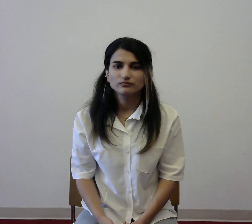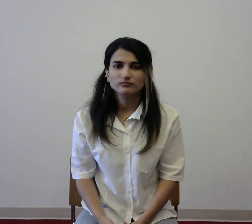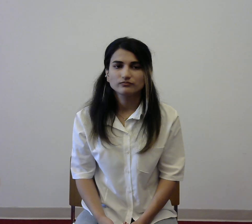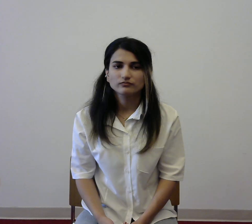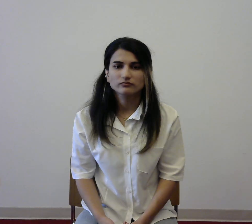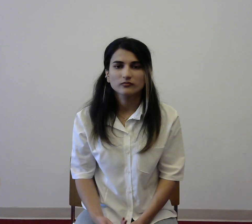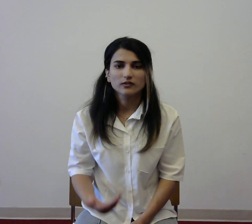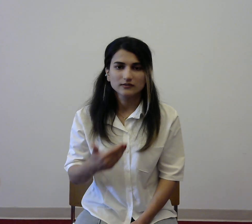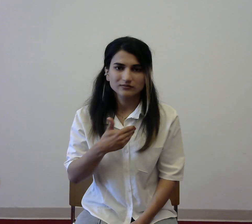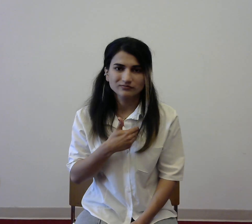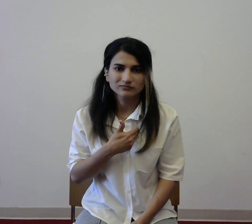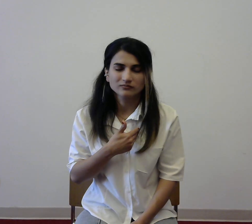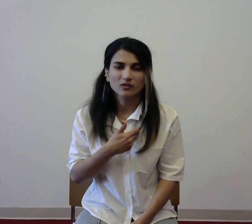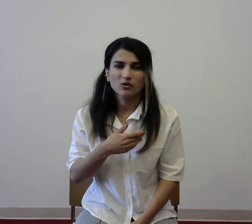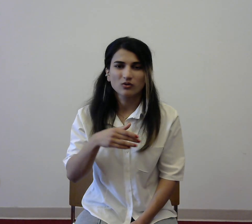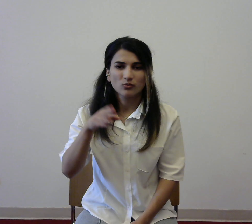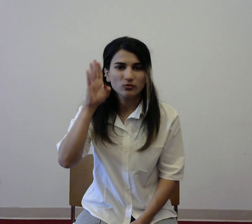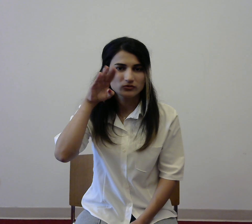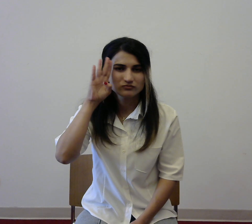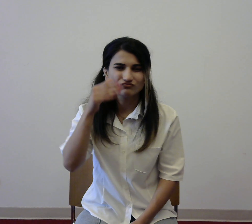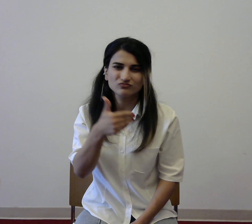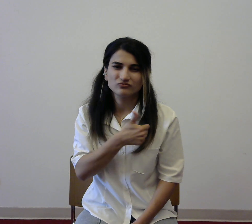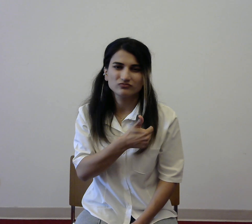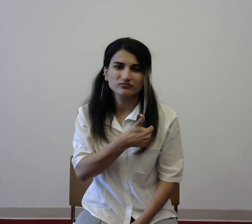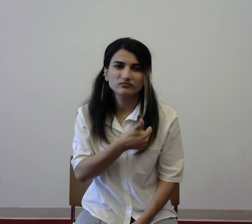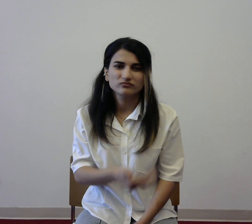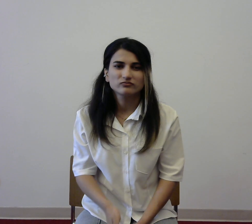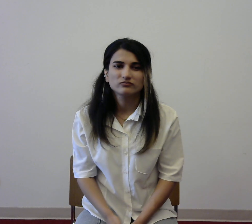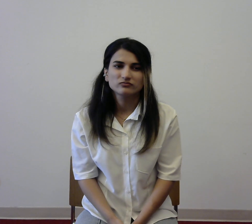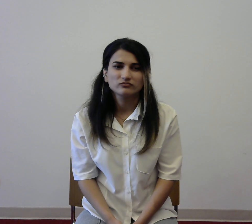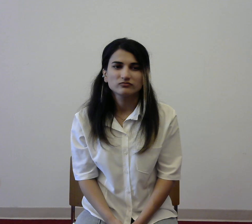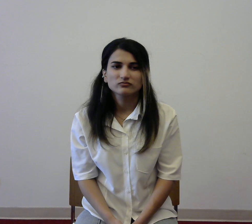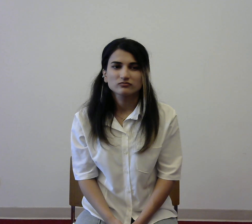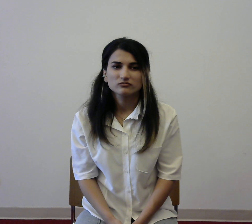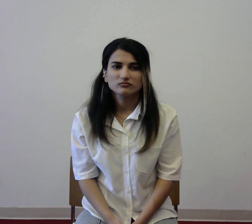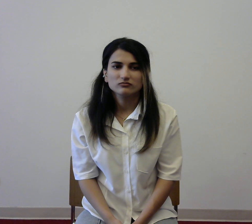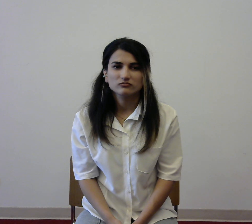Mən su istəyirəm